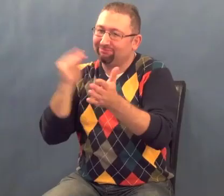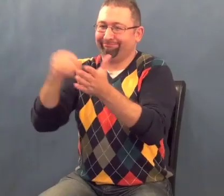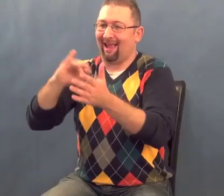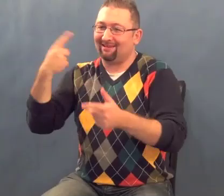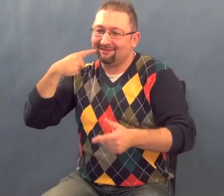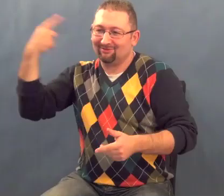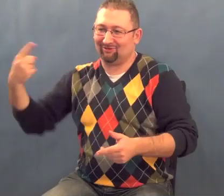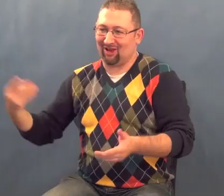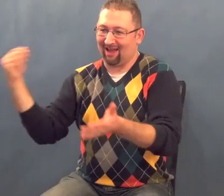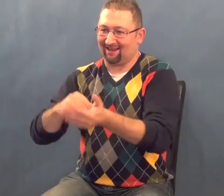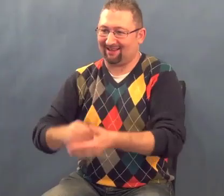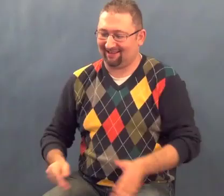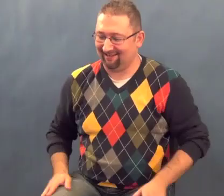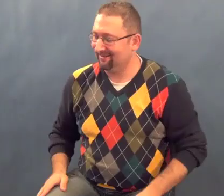Chyba dodali ten znak dla żartu.